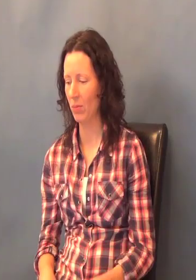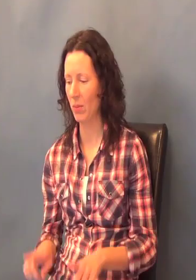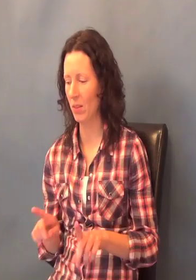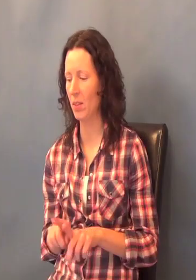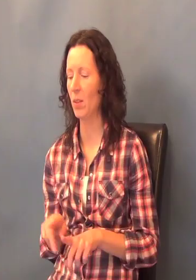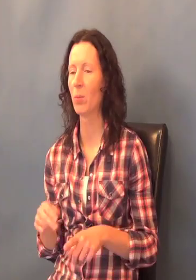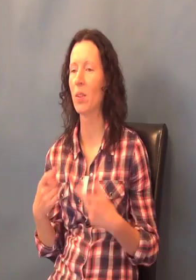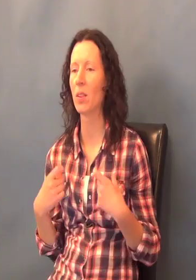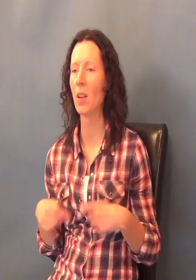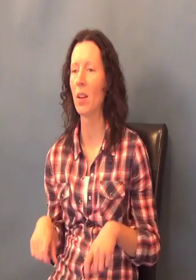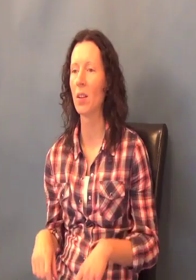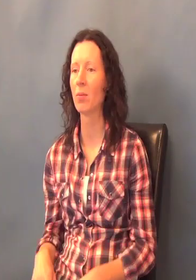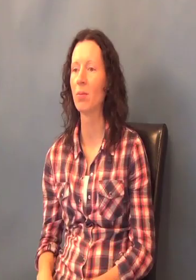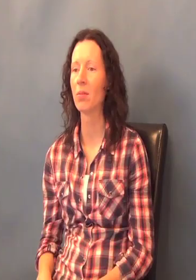Też na wieś.